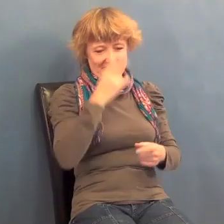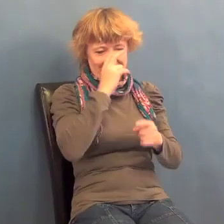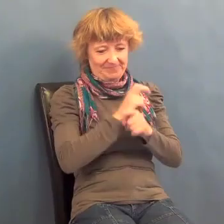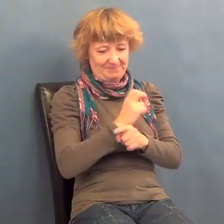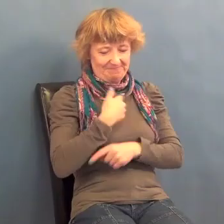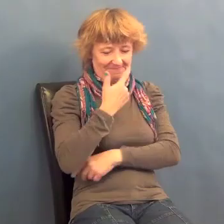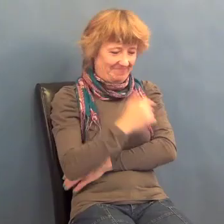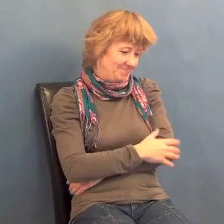Zastanawiam się.